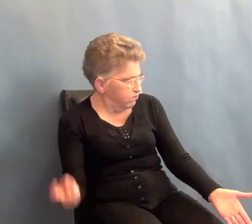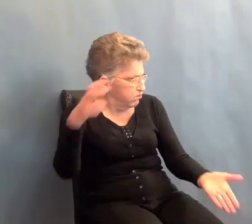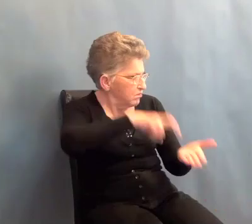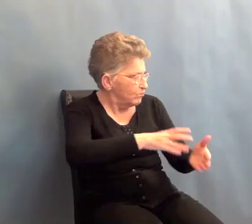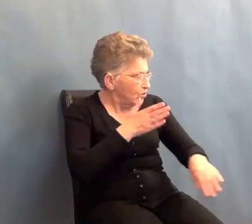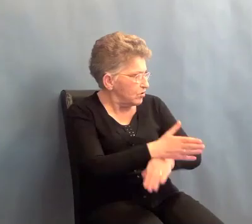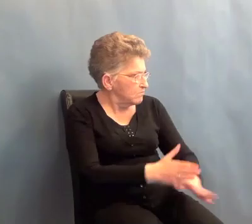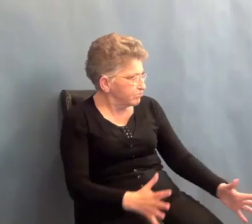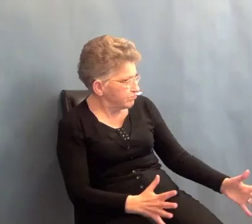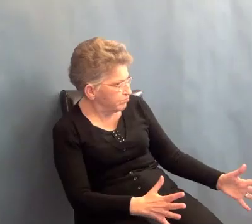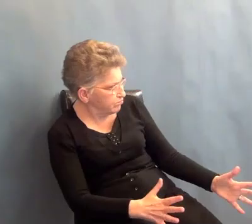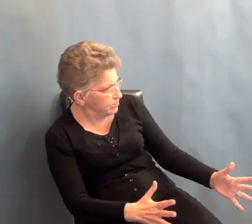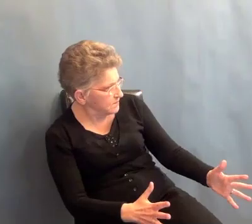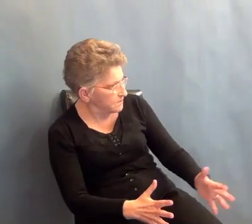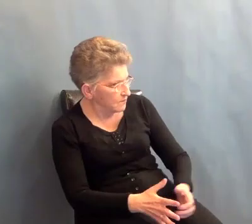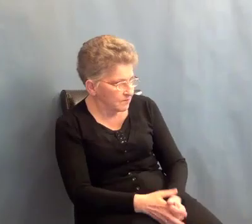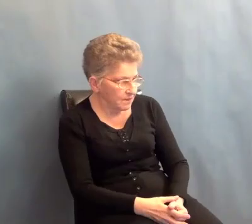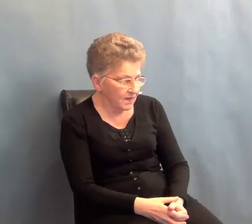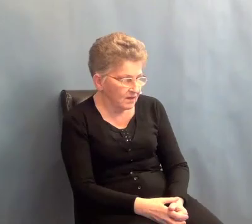Wstał za późno i szybko poszedł.